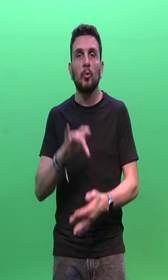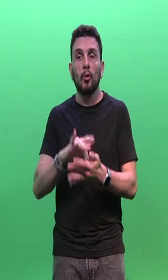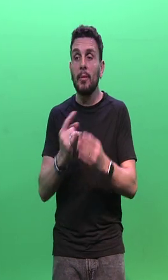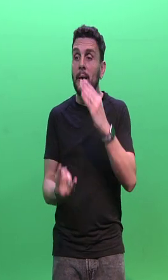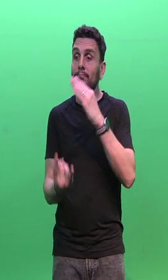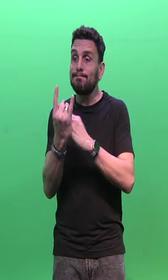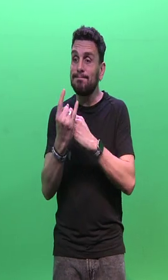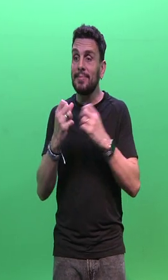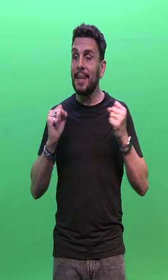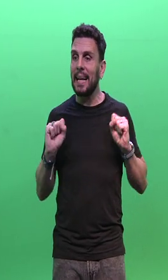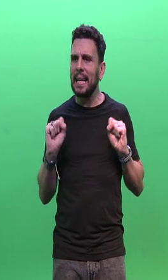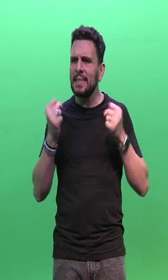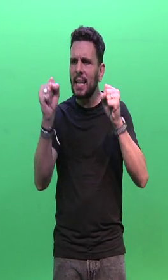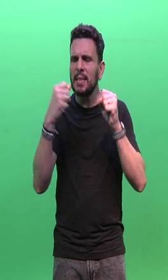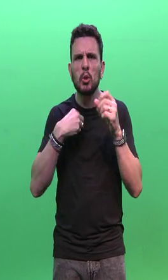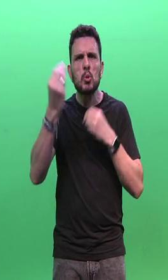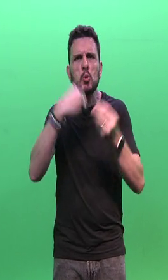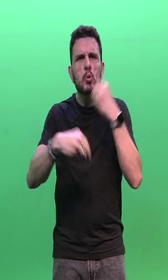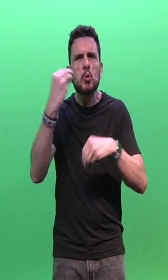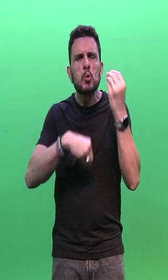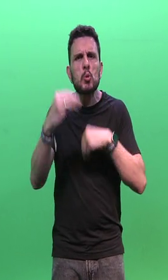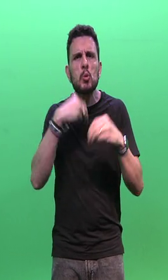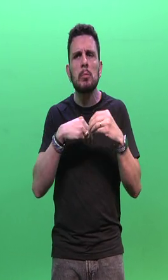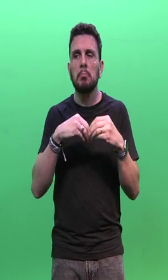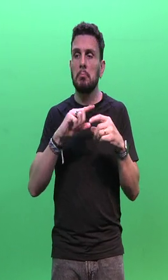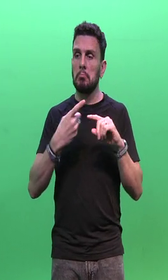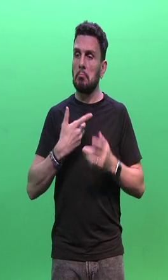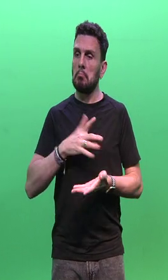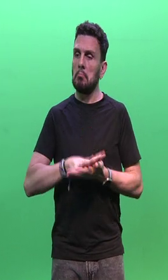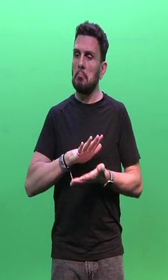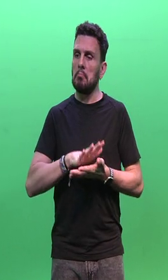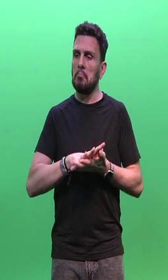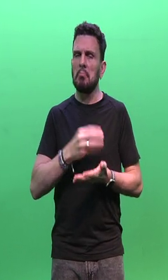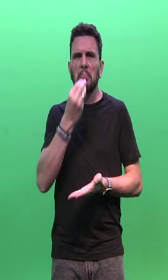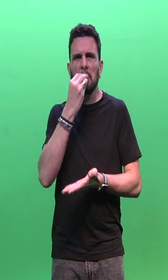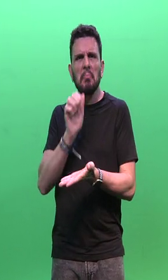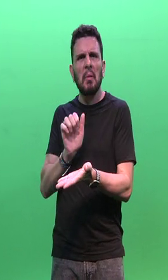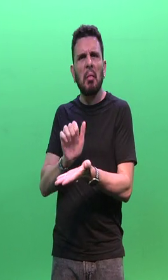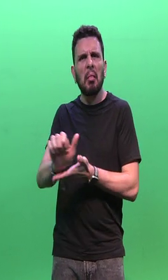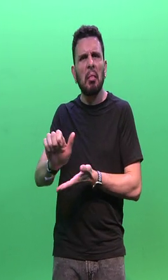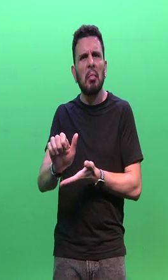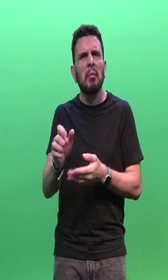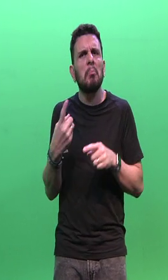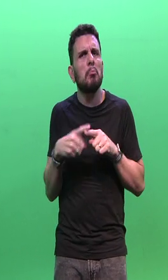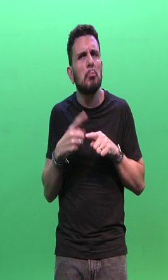Quan estic estressat menjo molt, en canvi, quan estic tranquil rebutjo el menjar, per què?